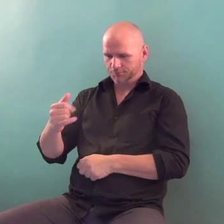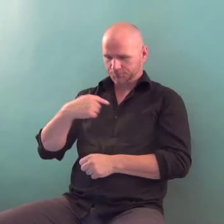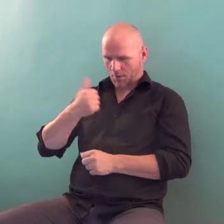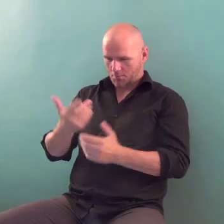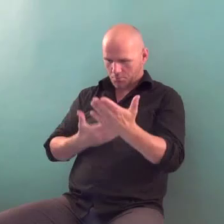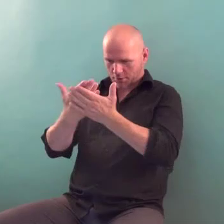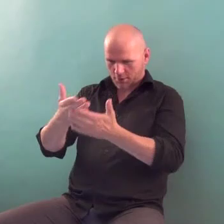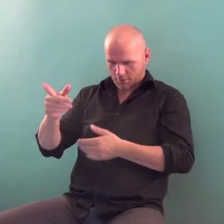Ja mam propozycję.